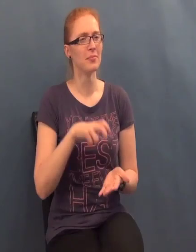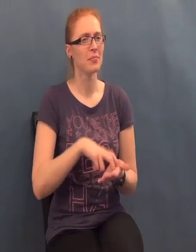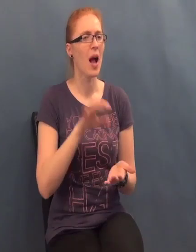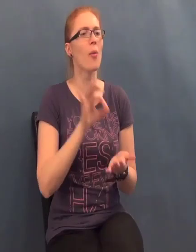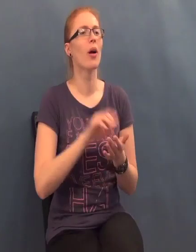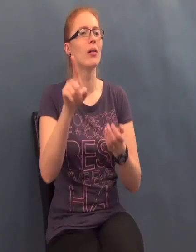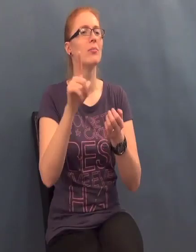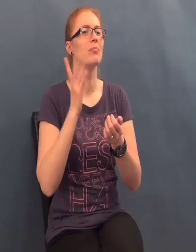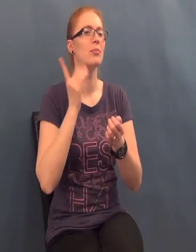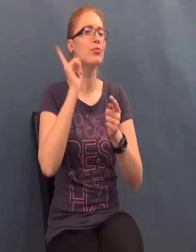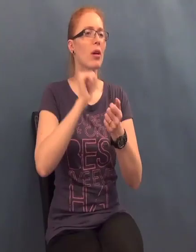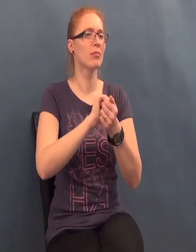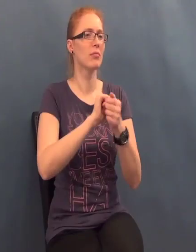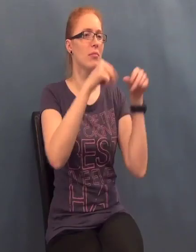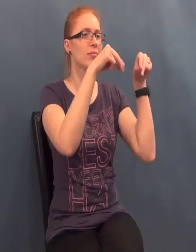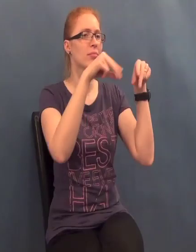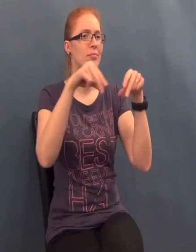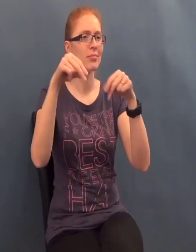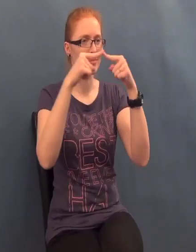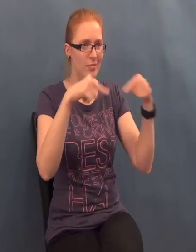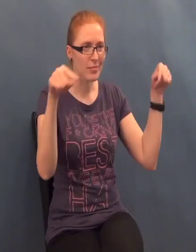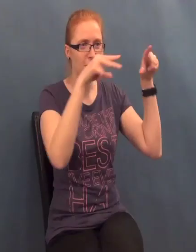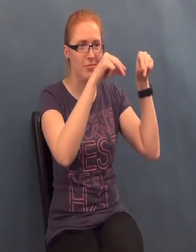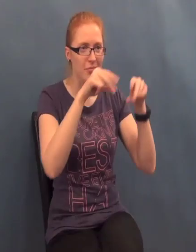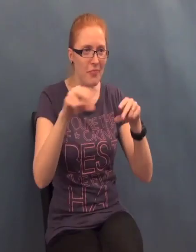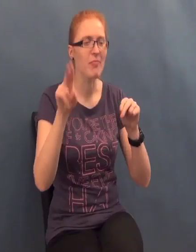Akurat obok suszy się pranie.